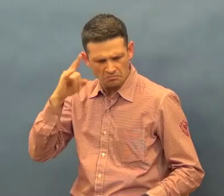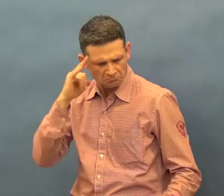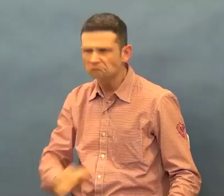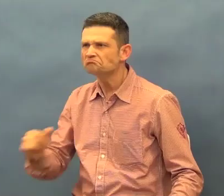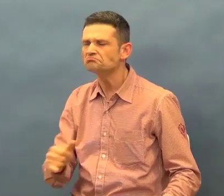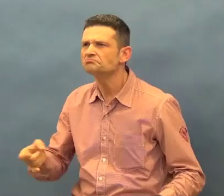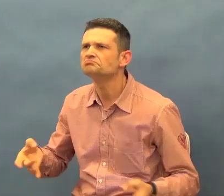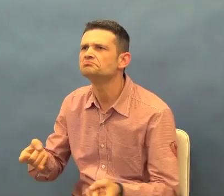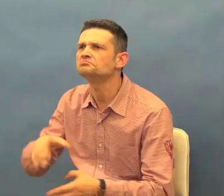Tata się zastanawiał.